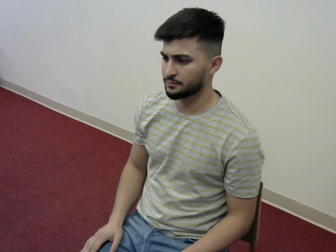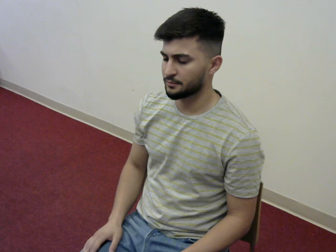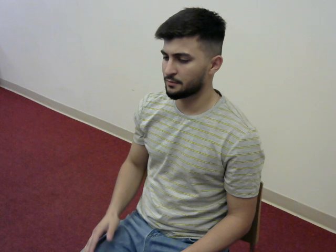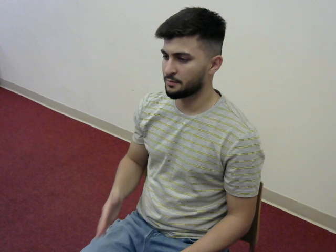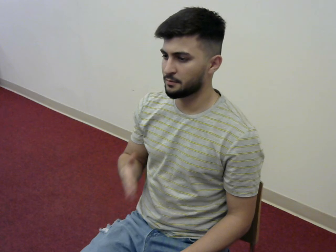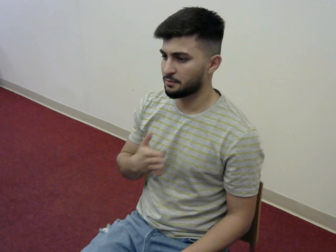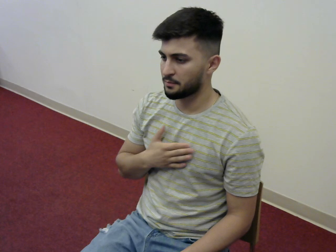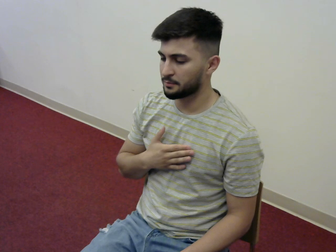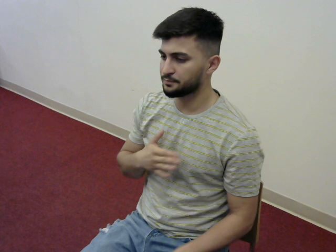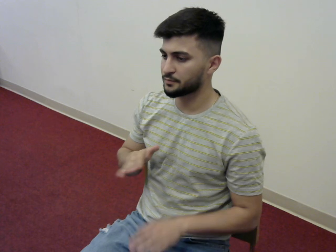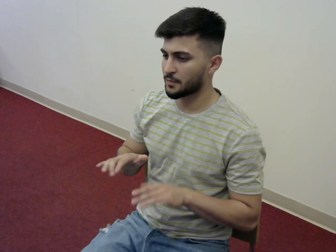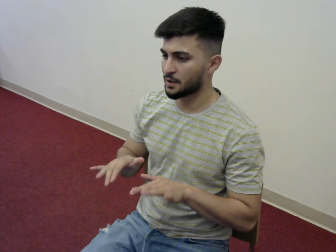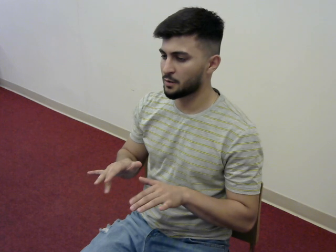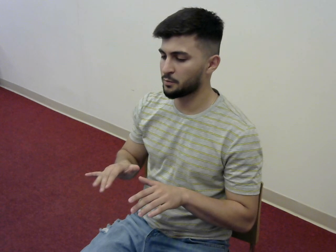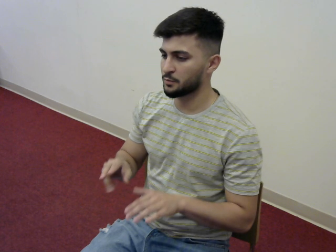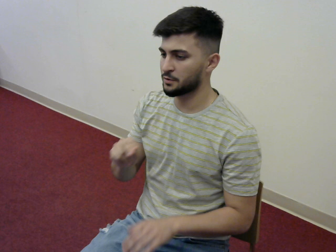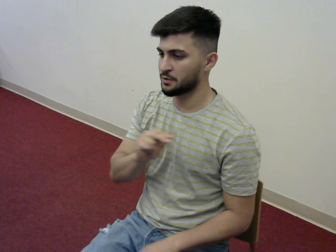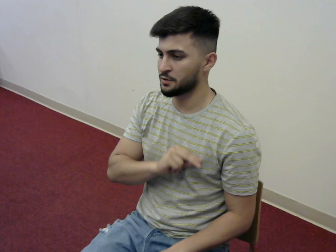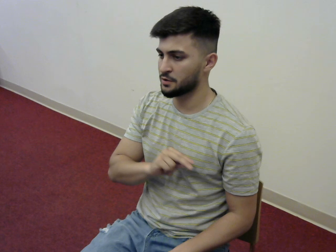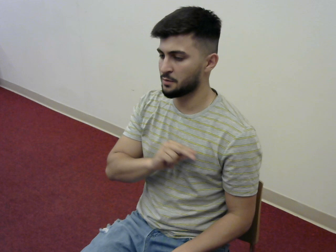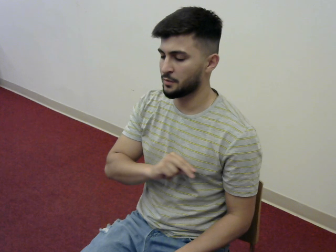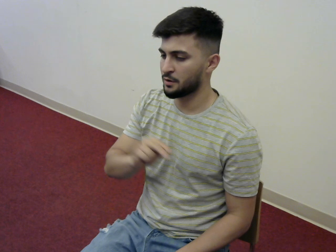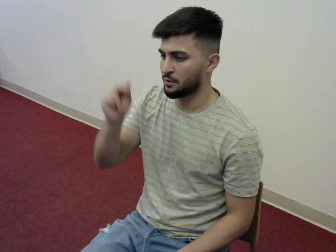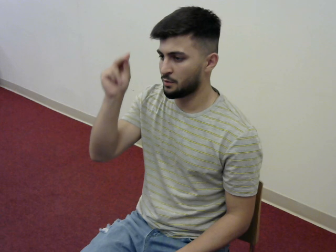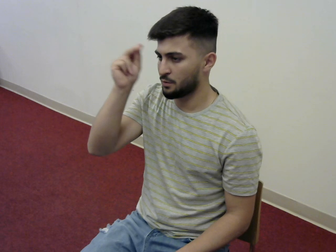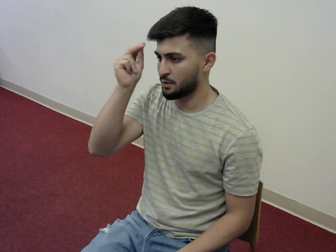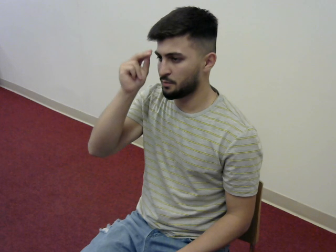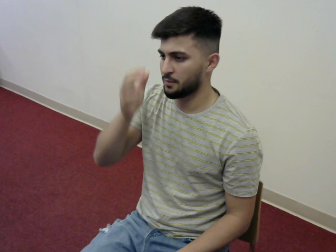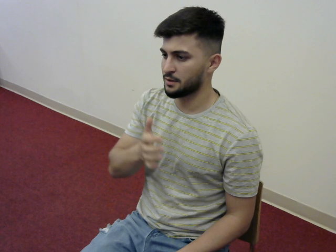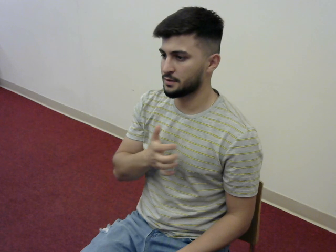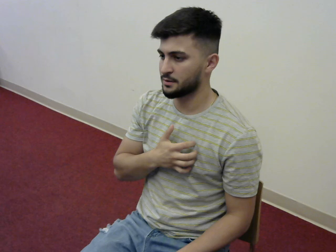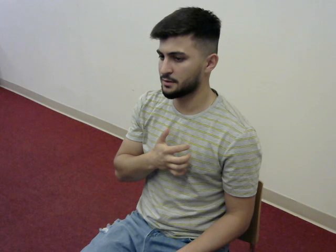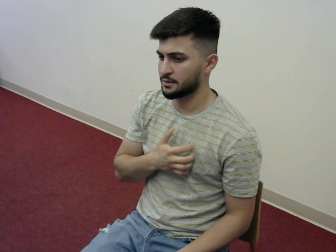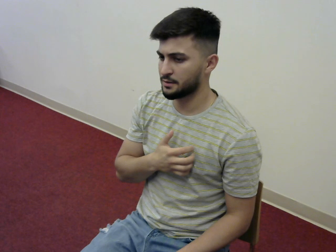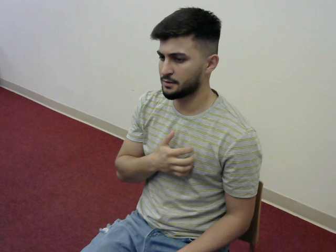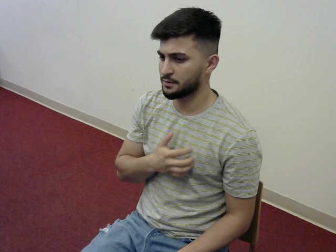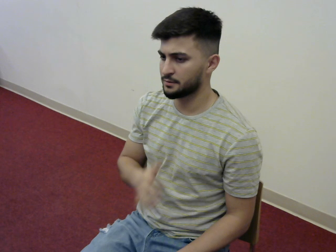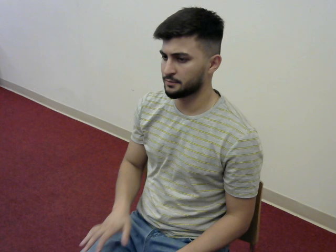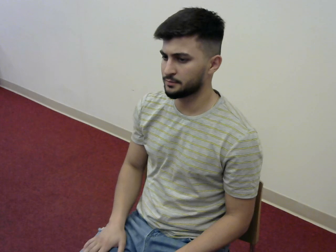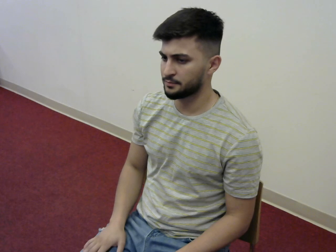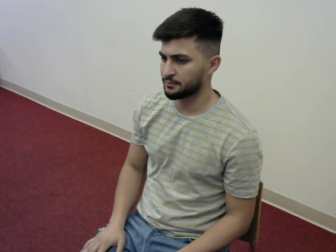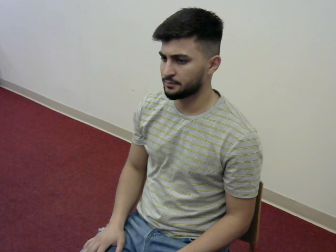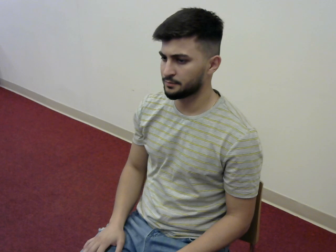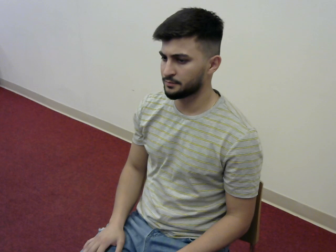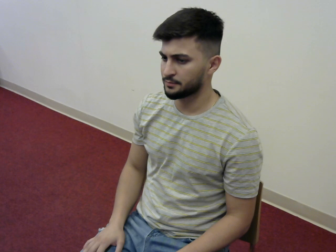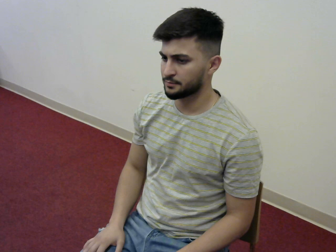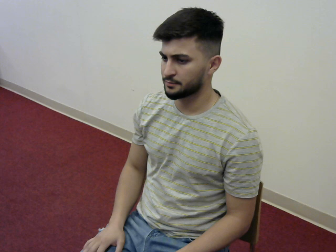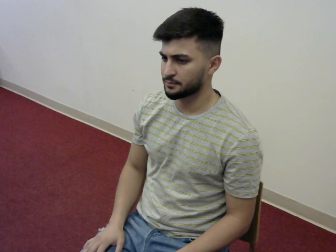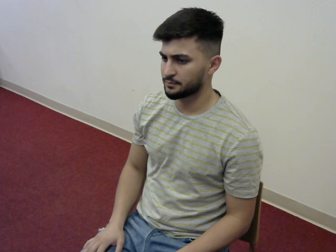Mən kompüterdə işləməyi öyrənmək istəyirəm